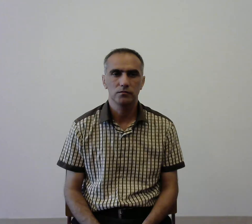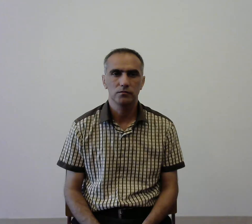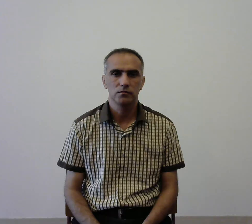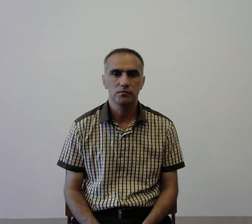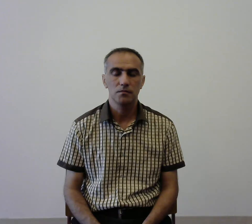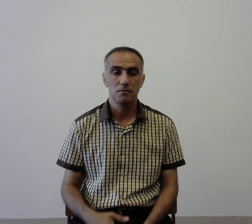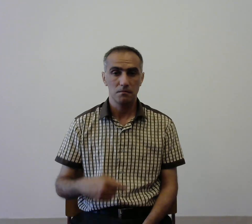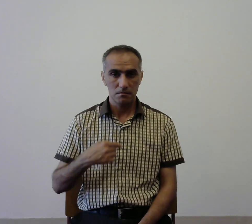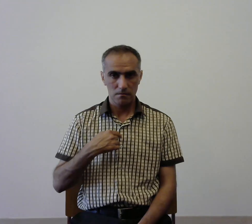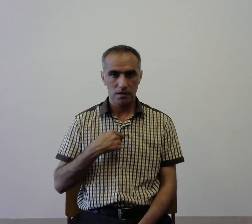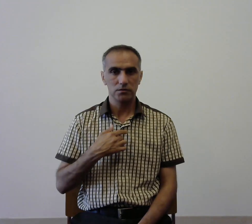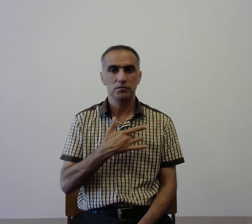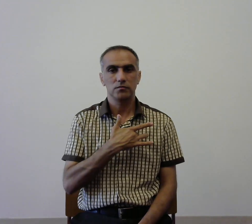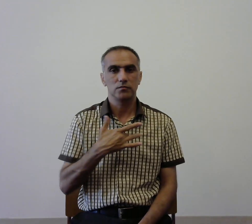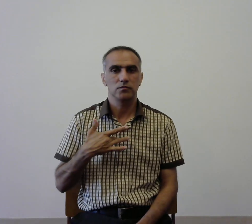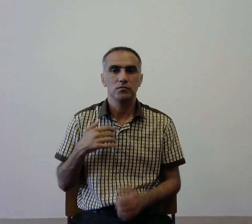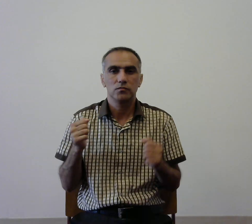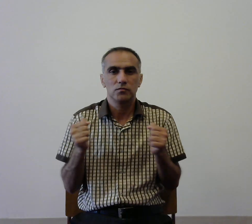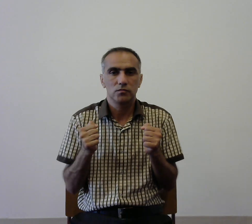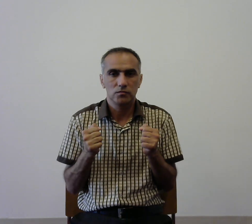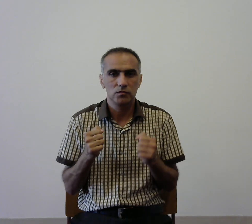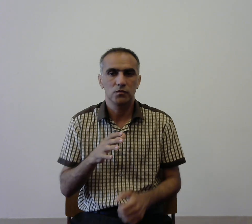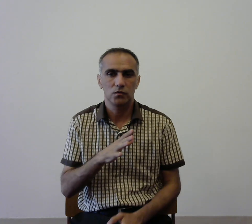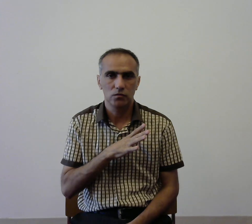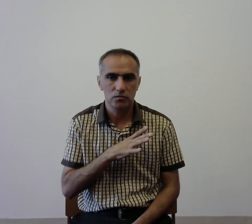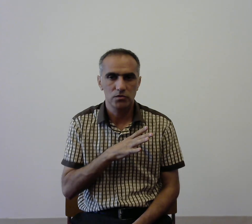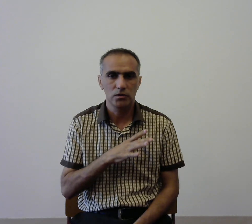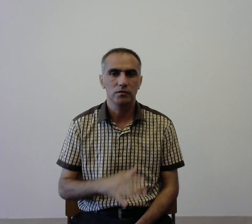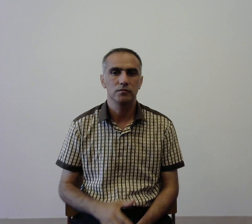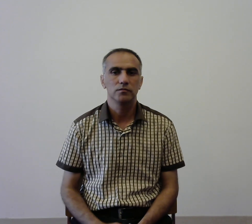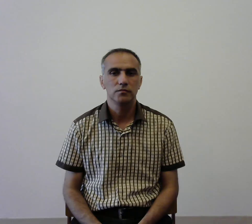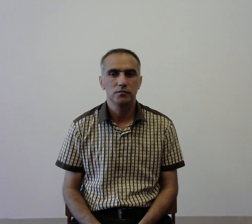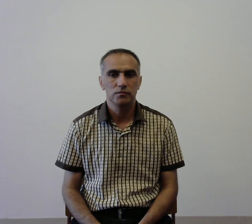Mən sətəlcəm olmuşam